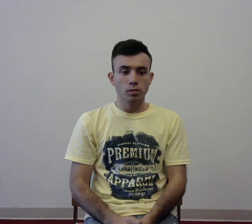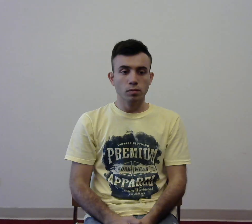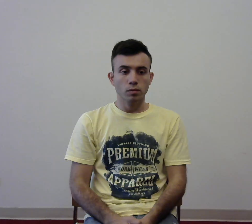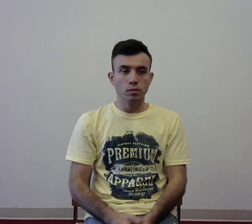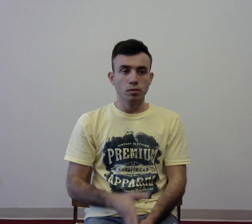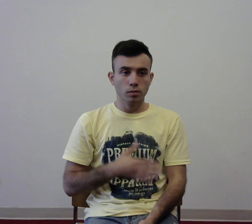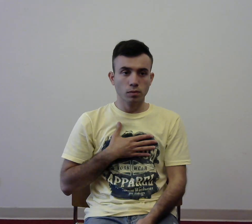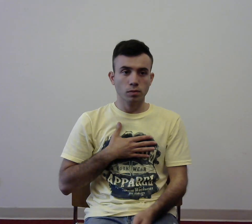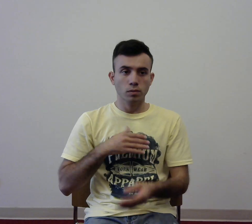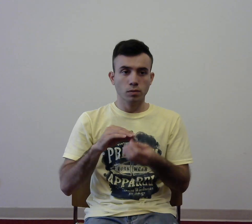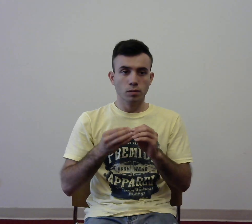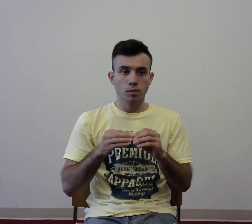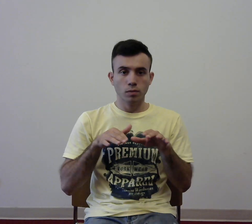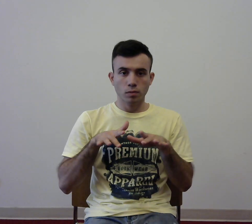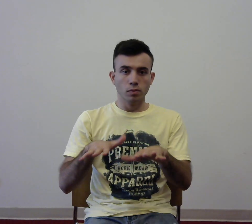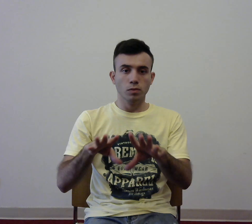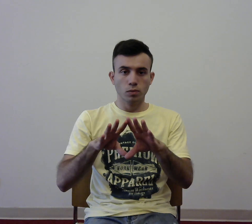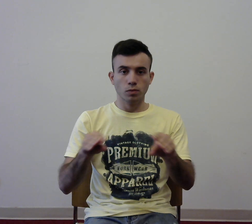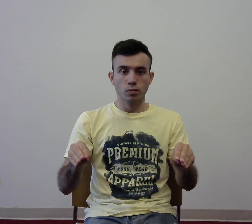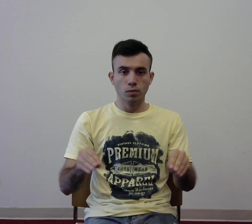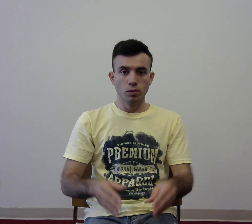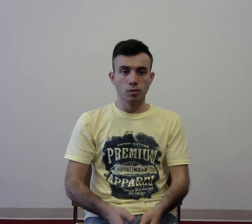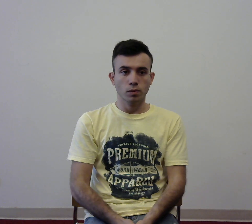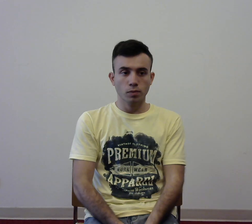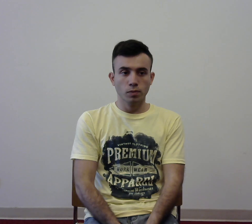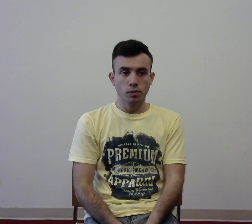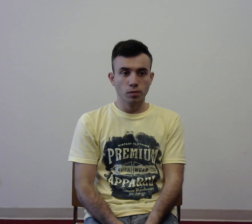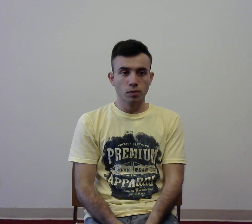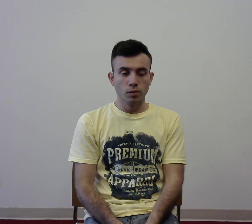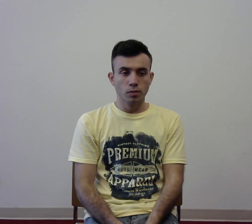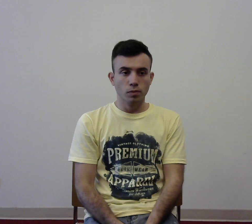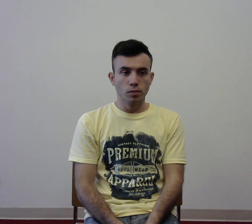Mənim problemim həll olundu